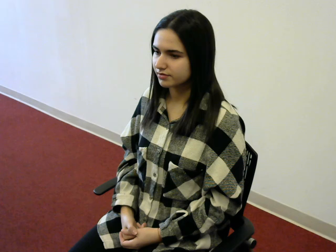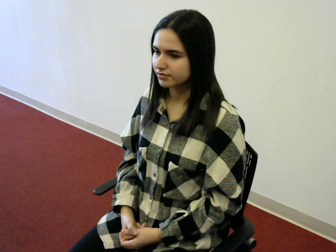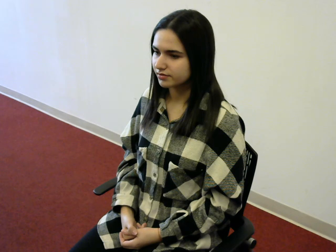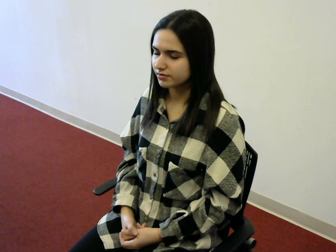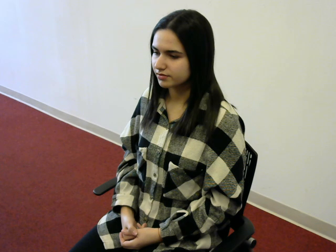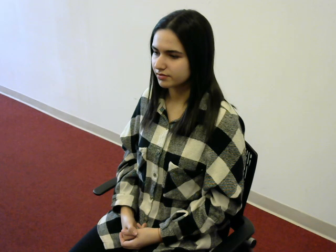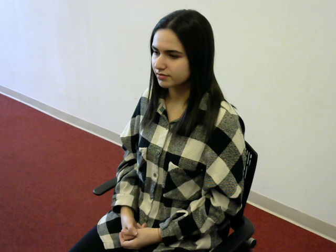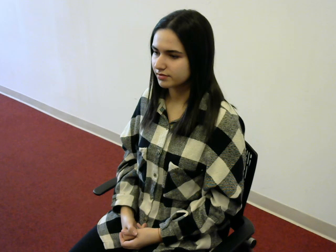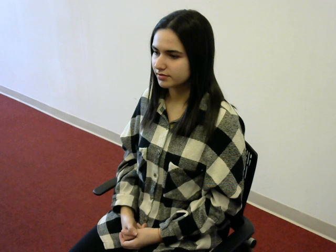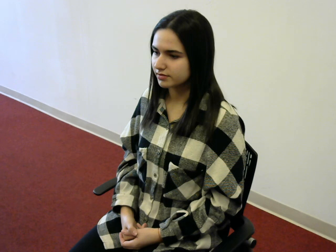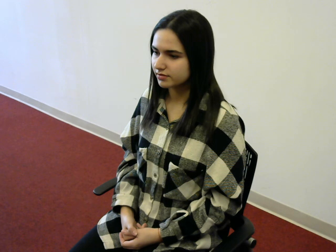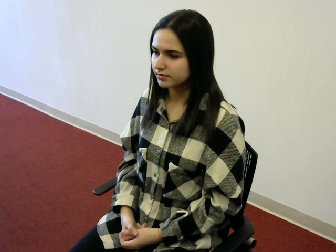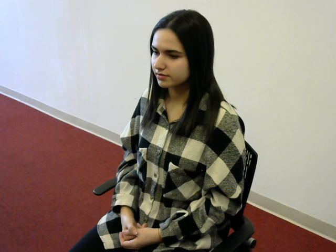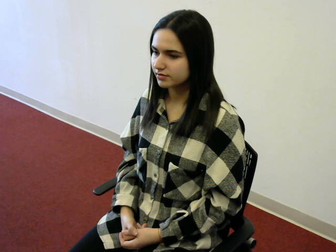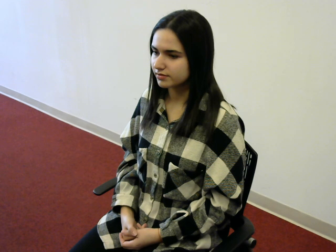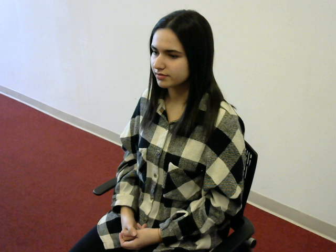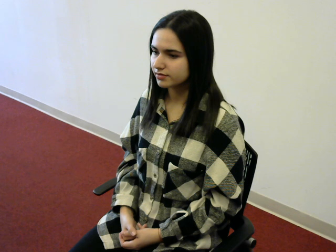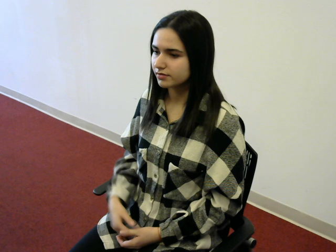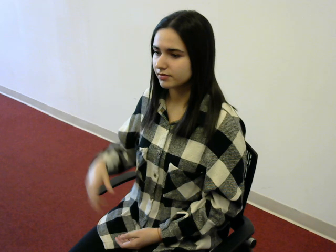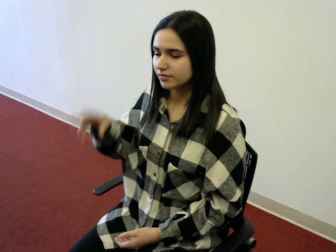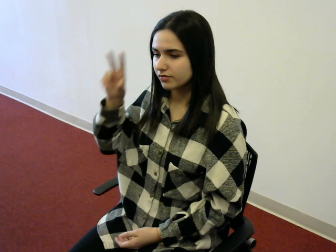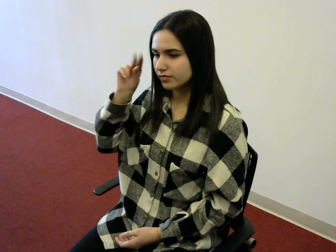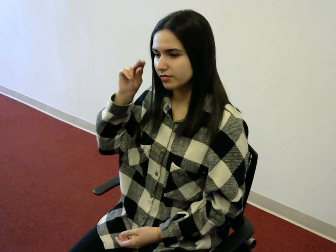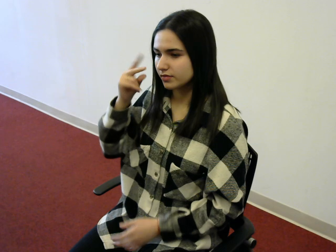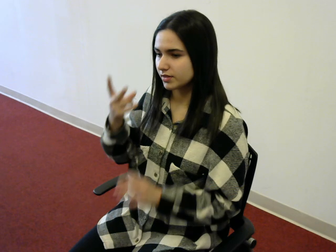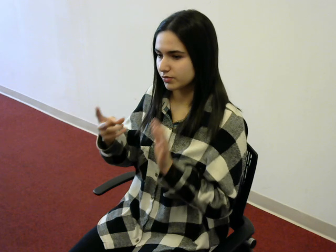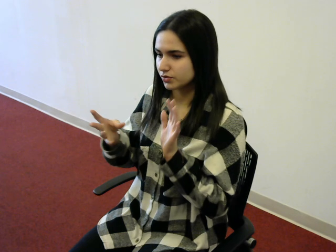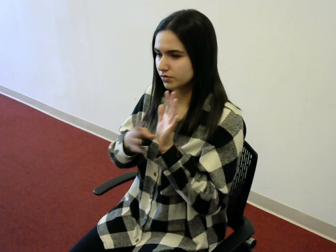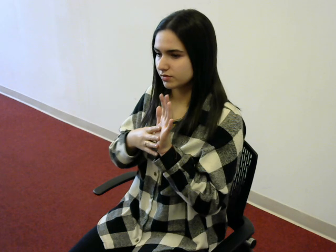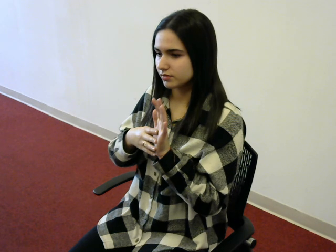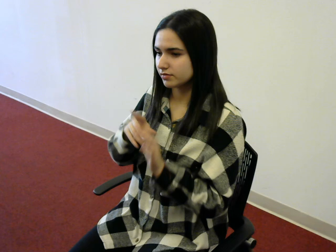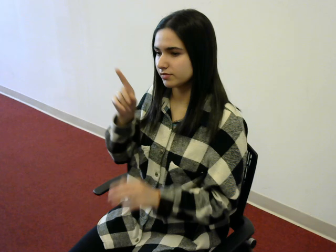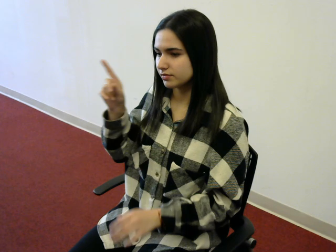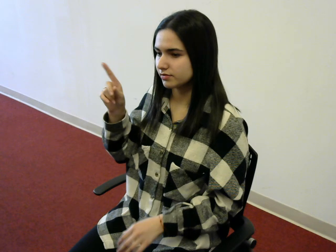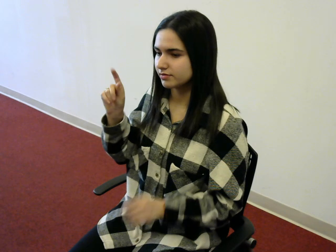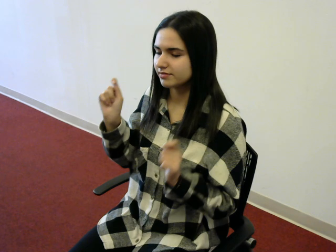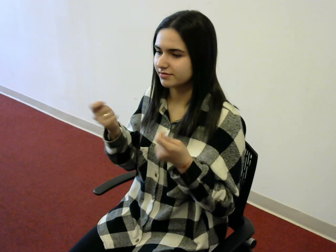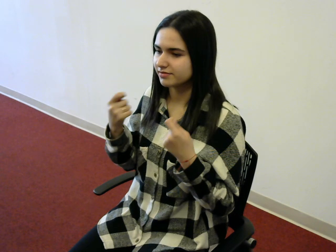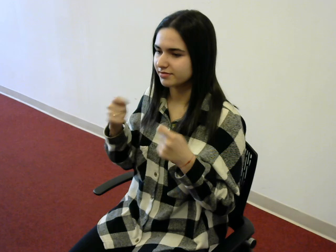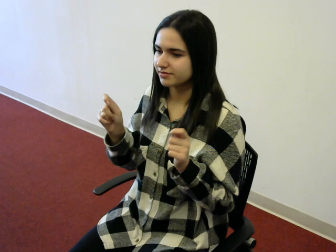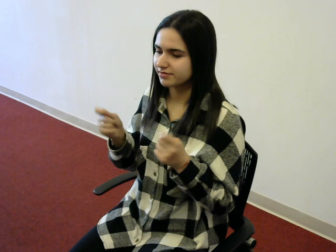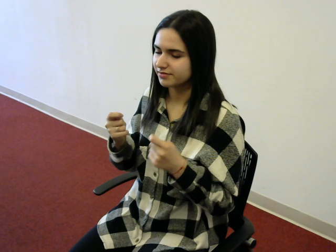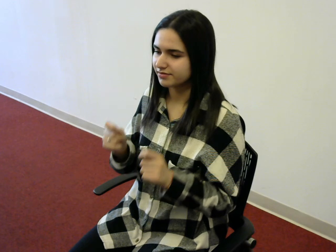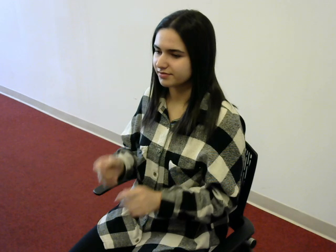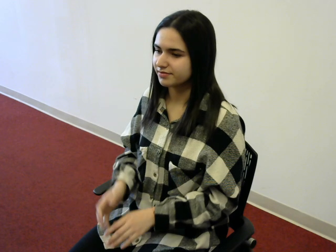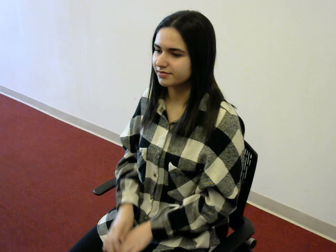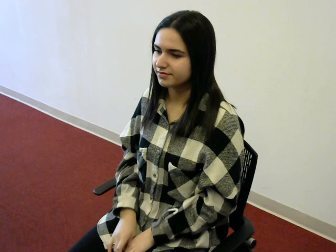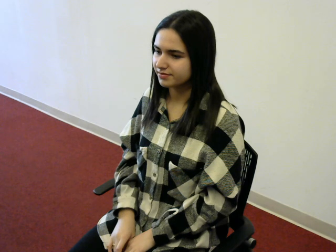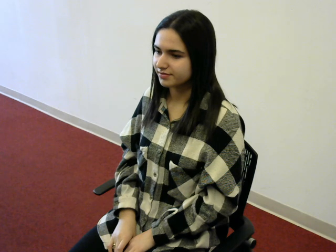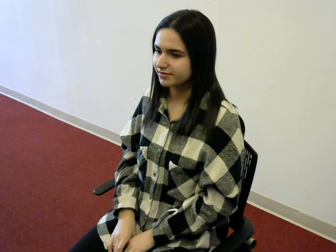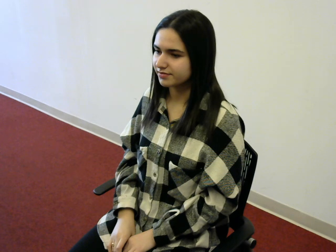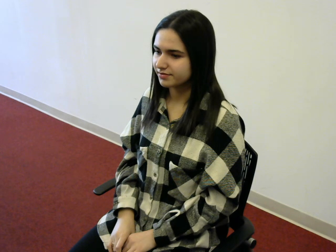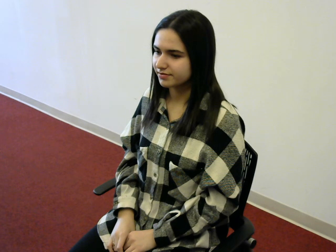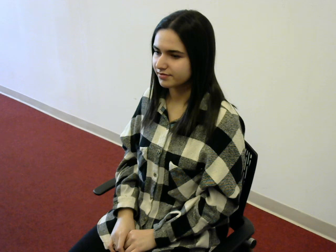Ayın 29-u onun toyudur